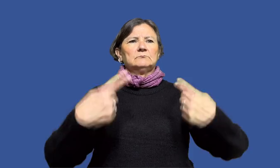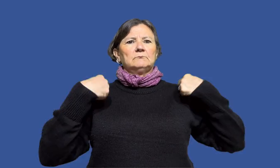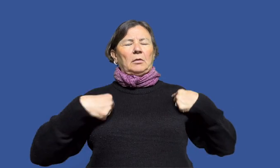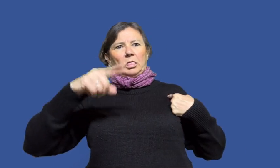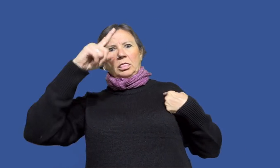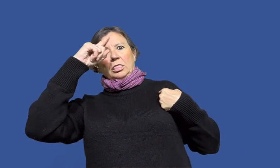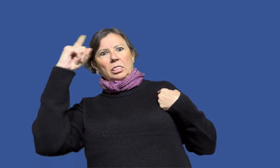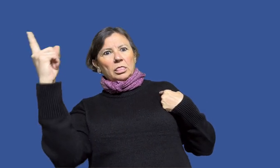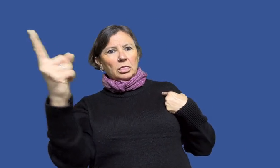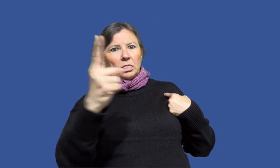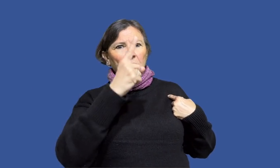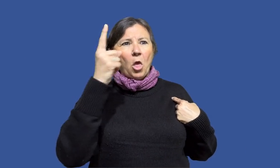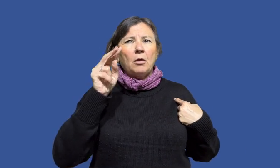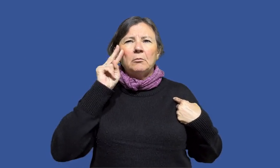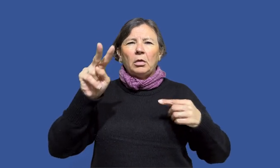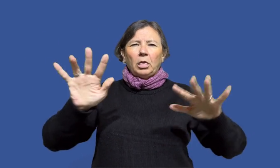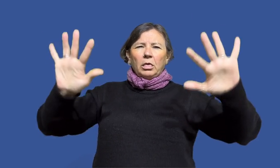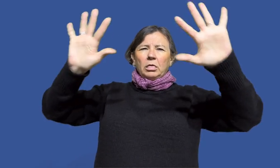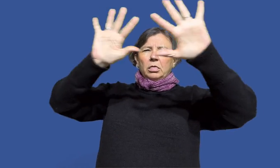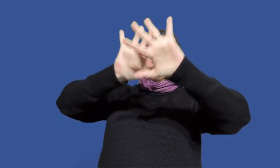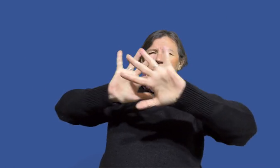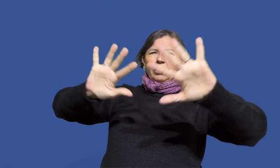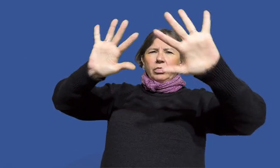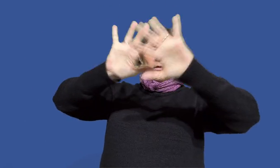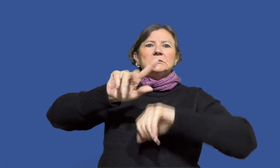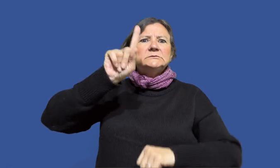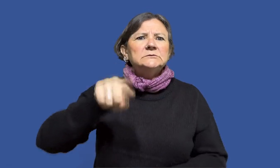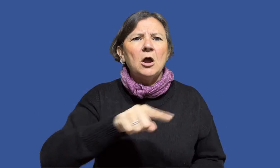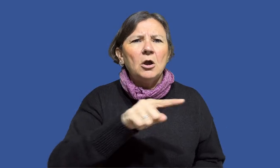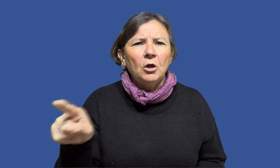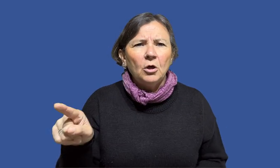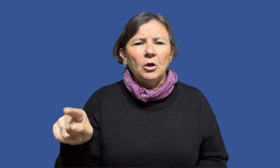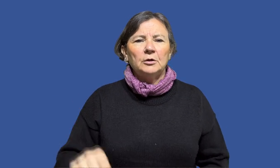Sents que et mareges o que veus borrós?